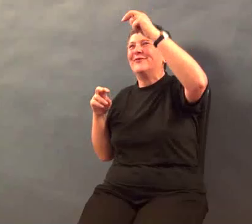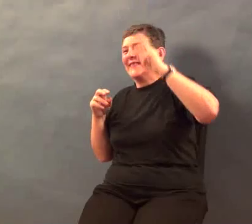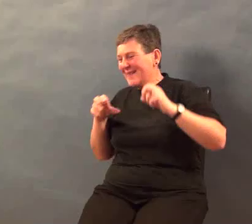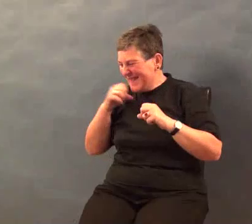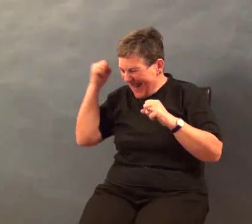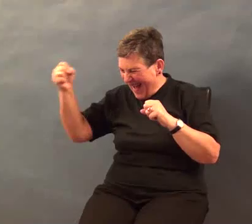Babcia krzyczała.